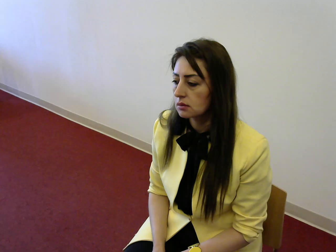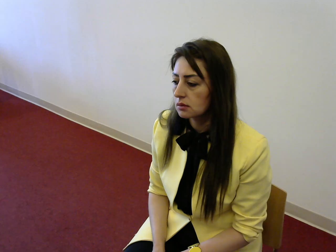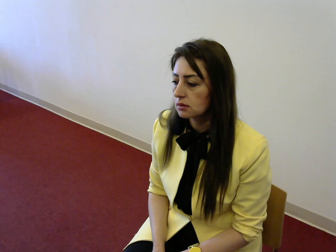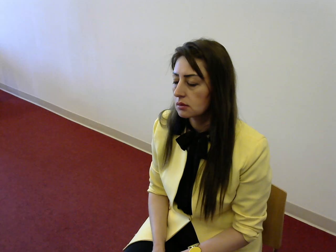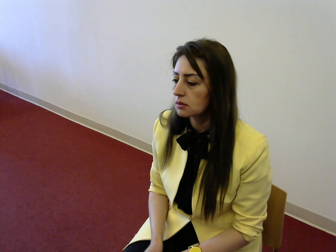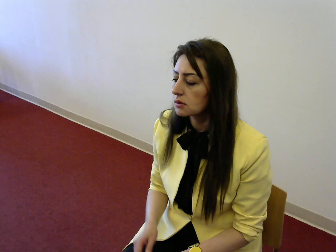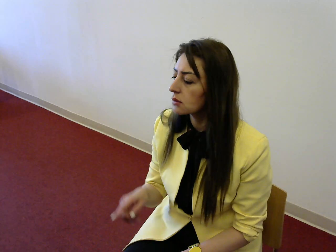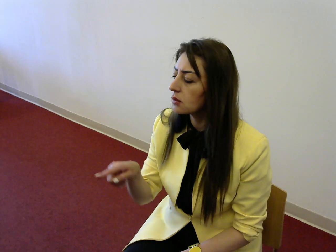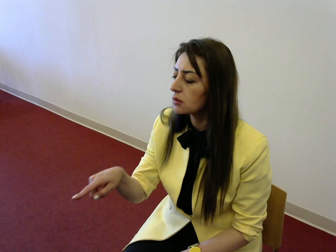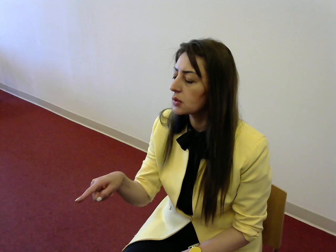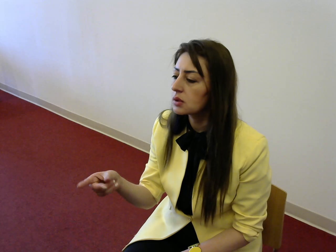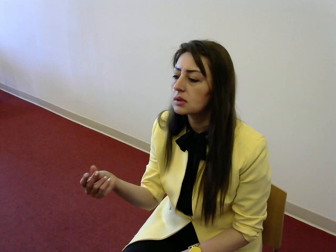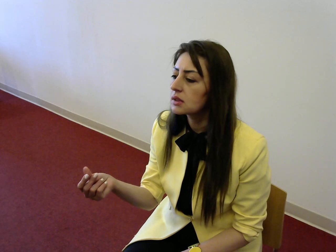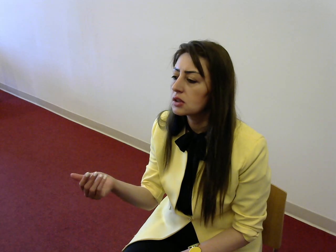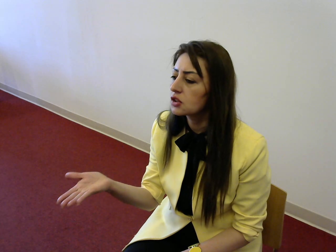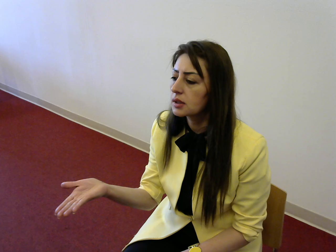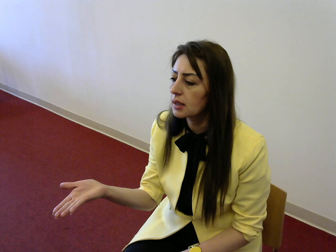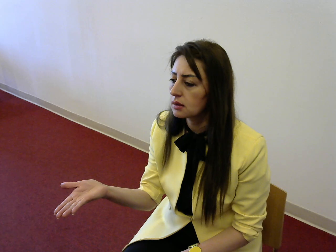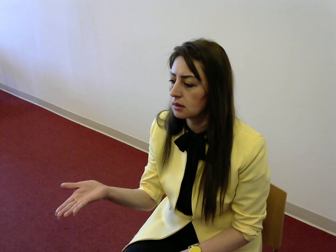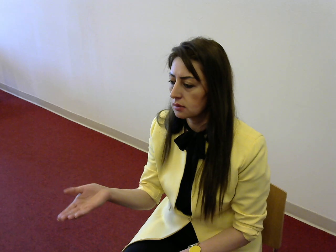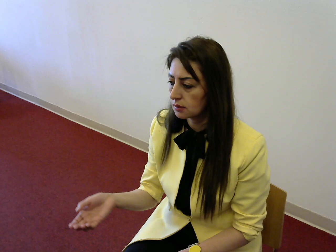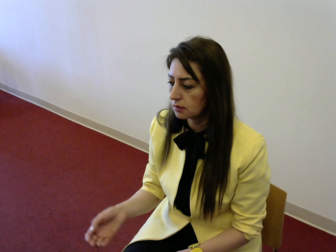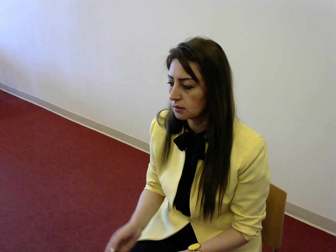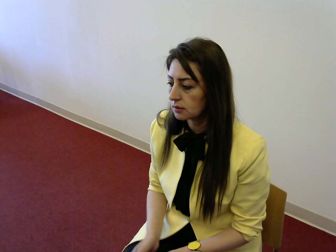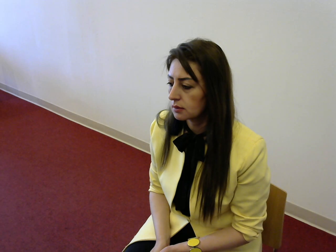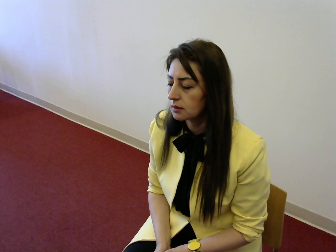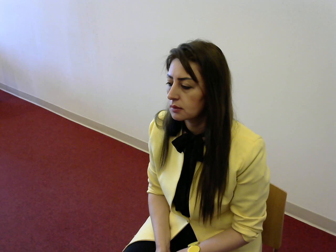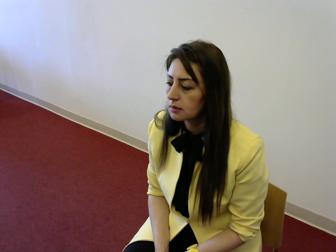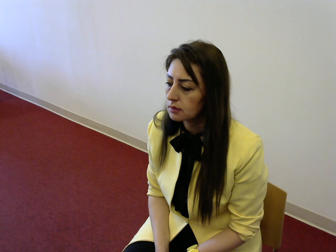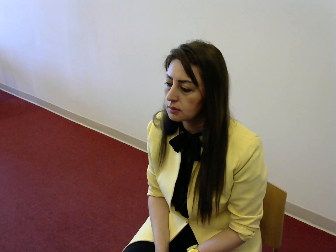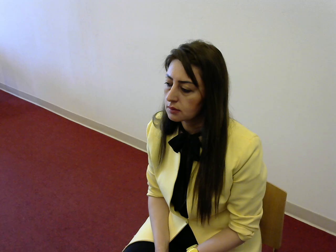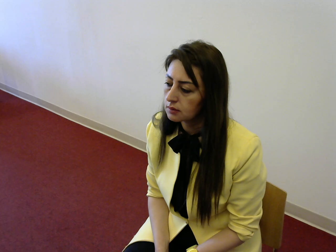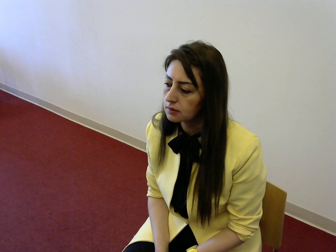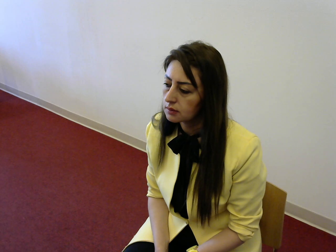Bu neçəyədir?